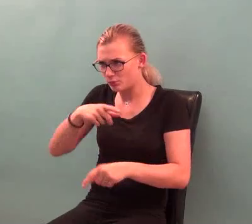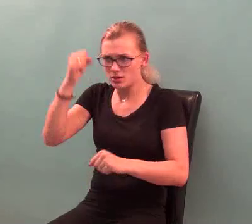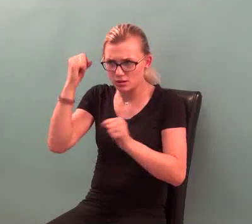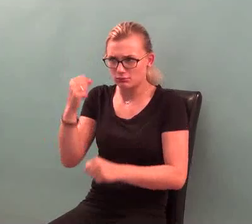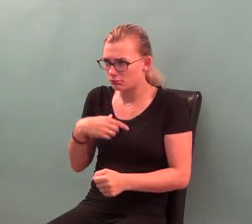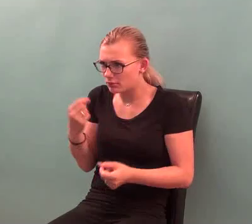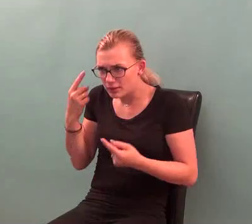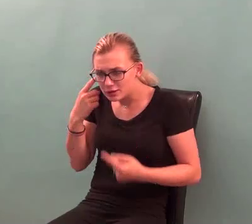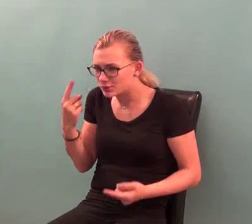On mówi: "Nic nie słyszałem, nie słyszałem."